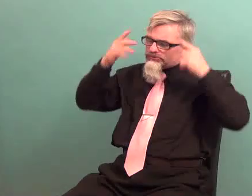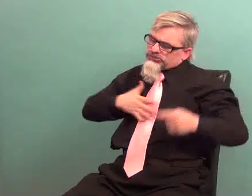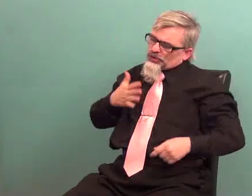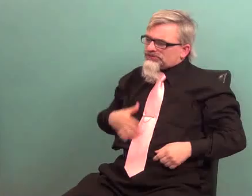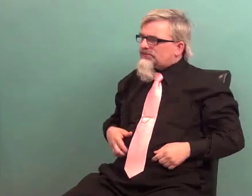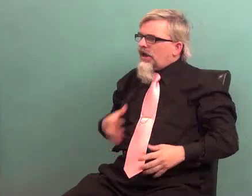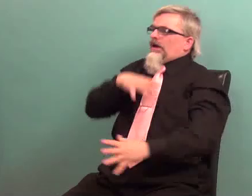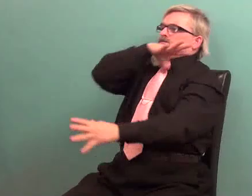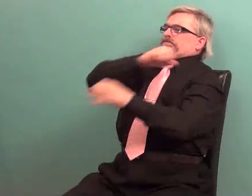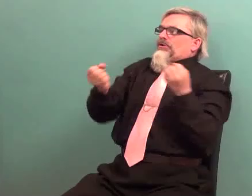Przestraszyła się, bo myślała, że to duch.